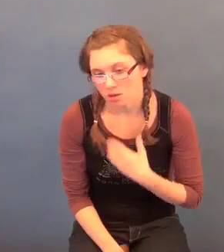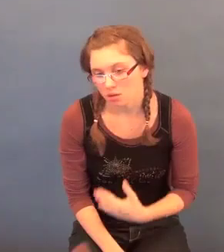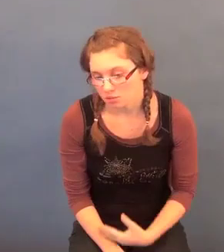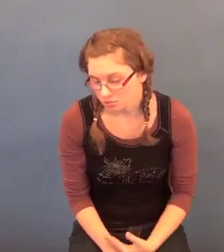Mam...